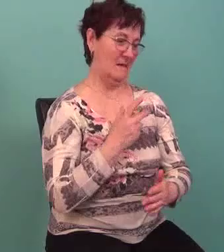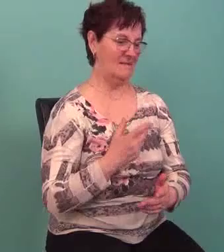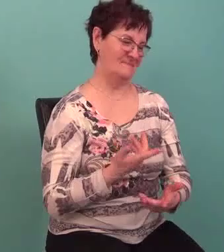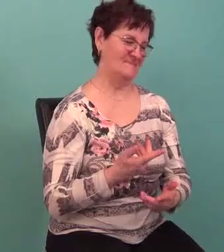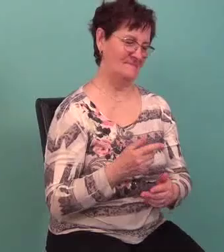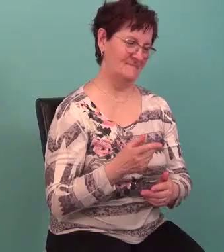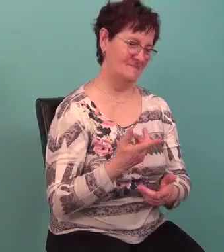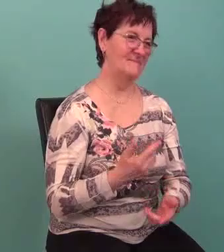No może.